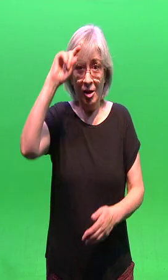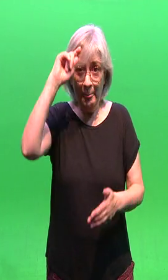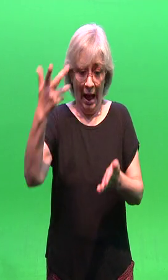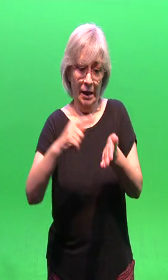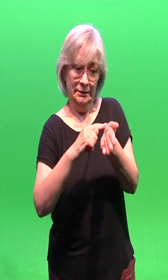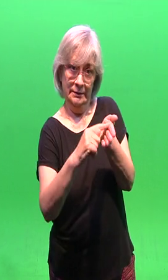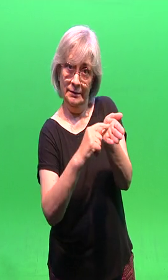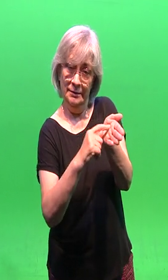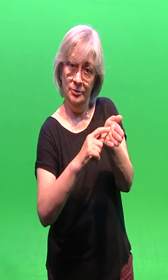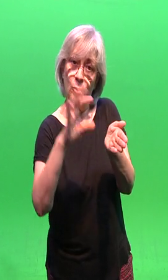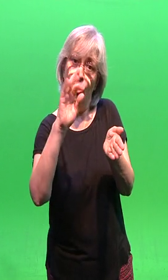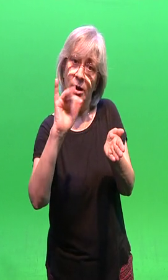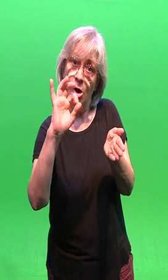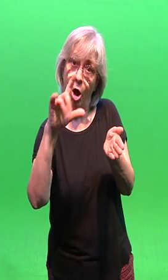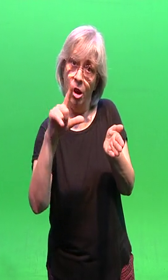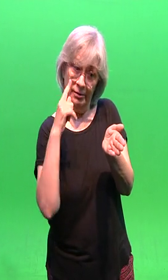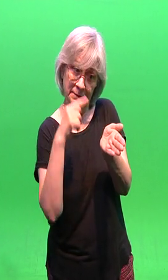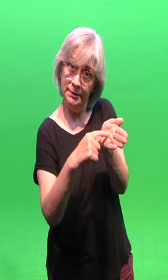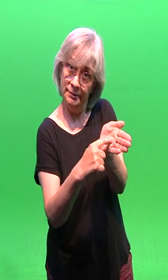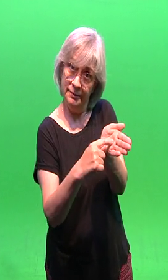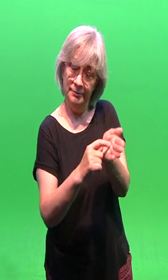El meu nom és aquí, mira'l, Oriol.